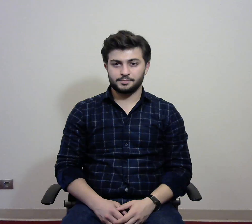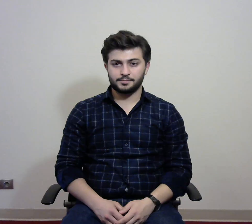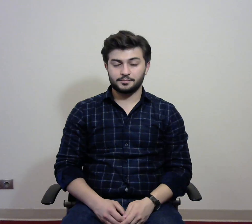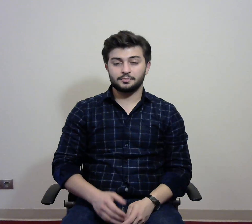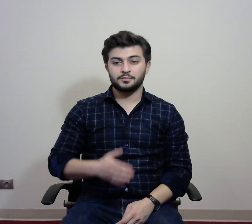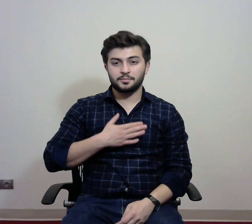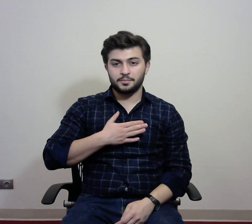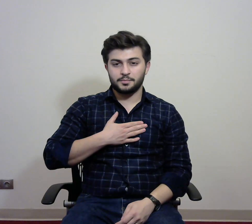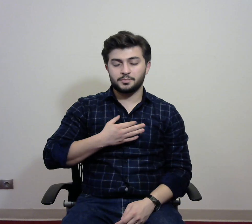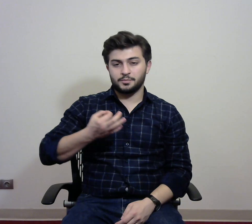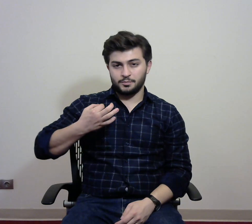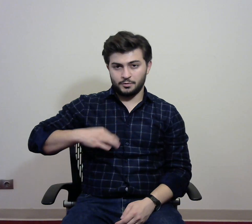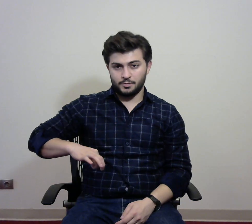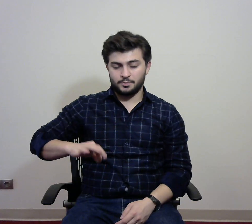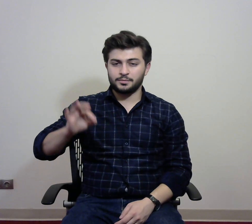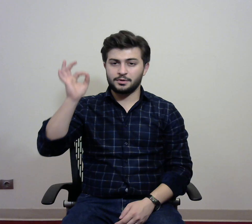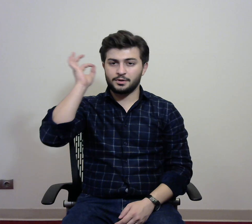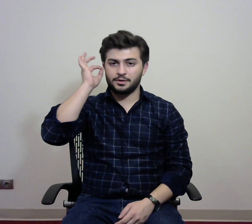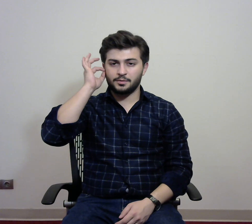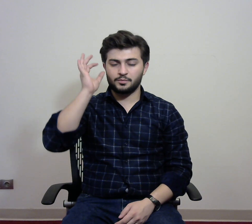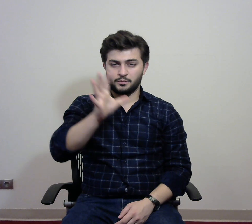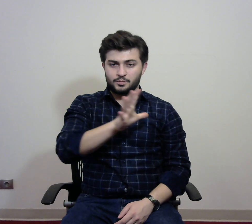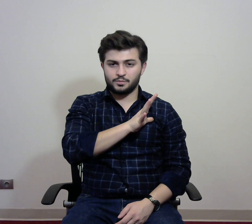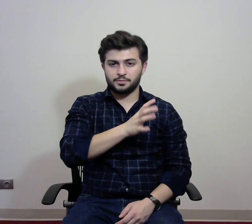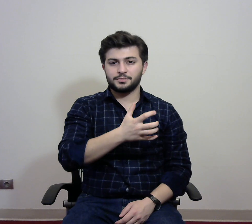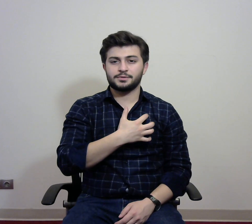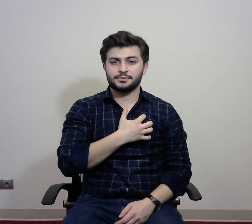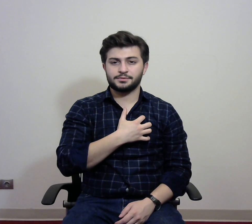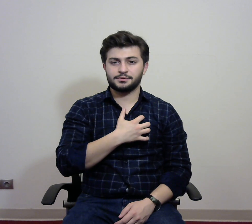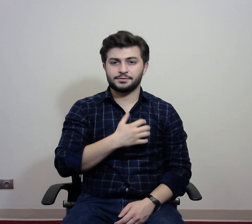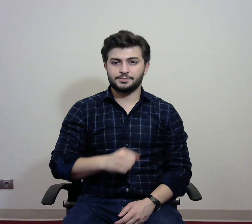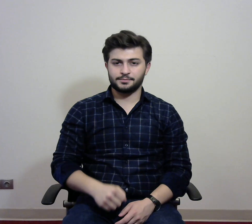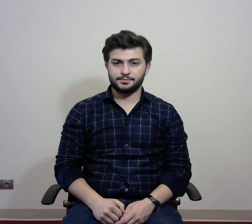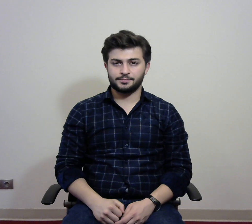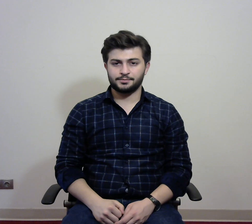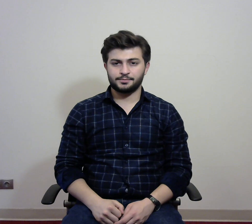Mənim oğlum həkim olmaq istəyir